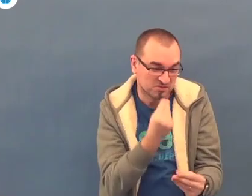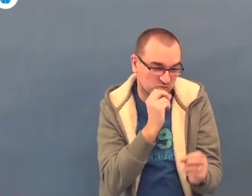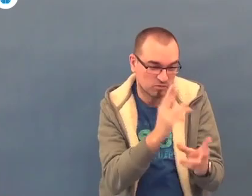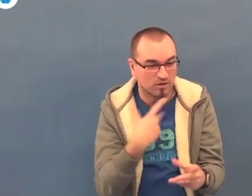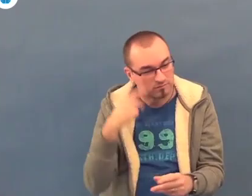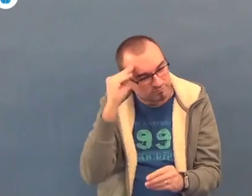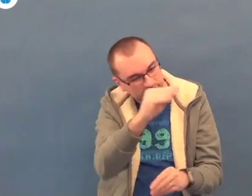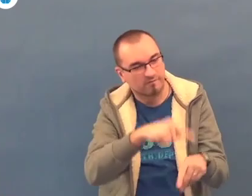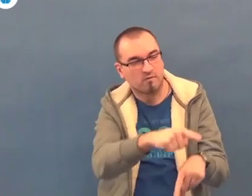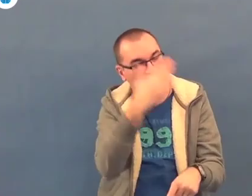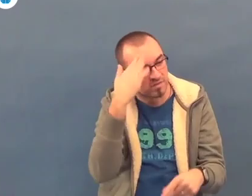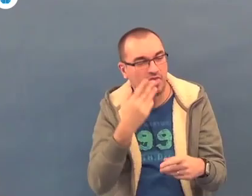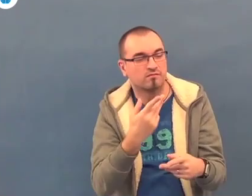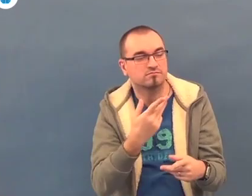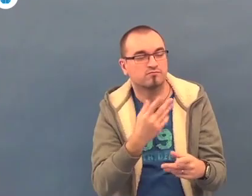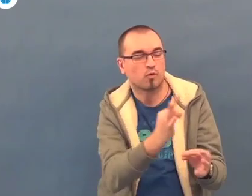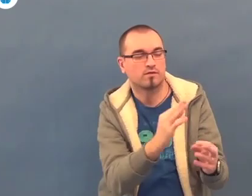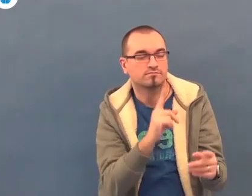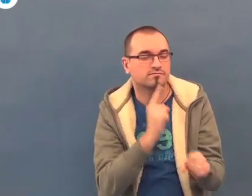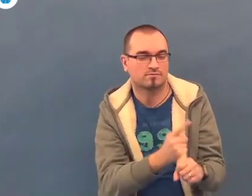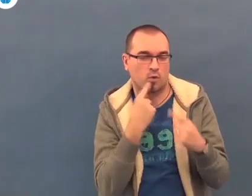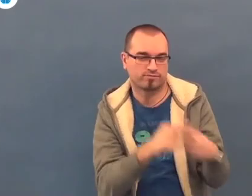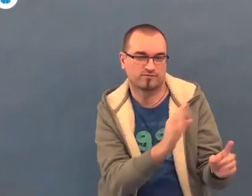Uprzedzam cię i ty wiesz, że to twoja decyzja, twoja odpowiedzialność.